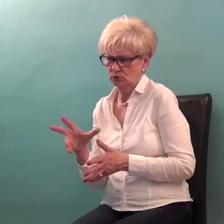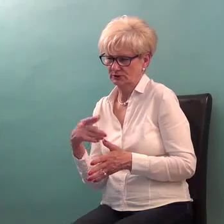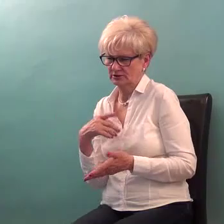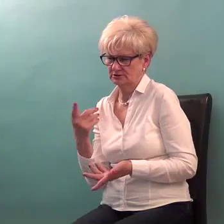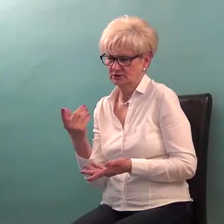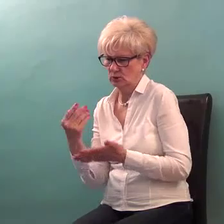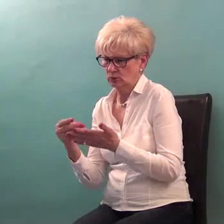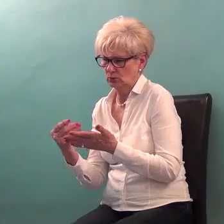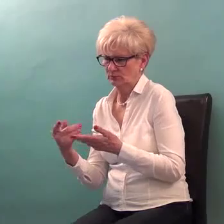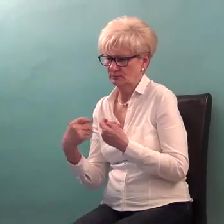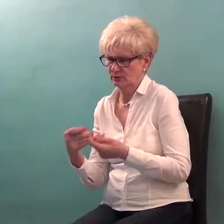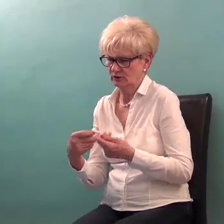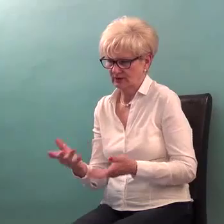Ja robię zakupy do bufetu.